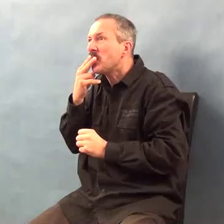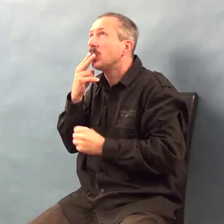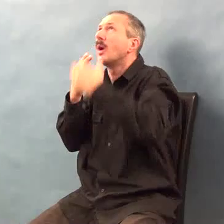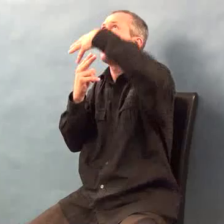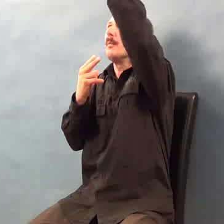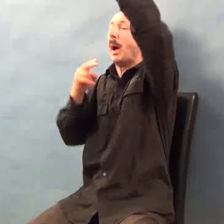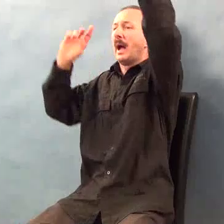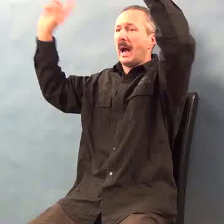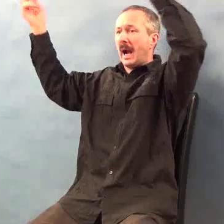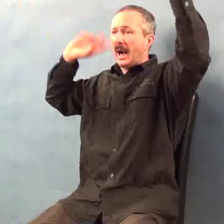Czujnik dymu uruchomił alarm.